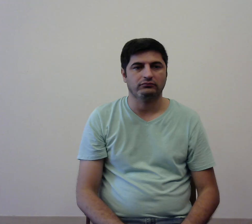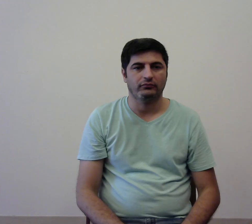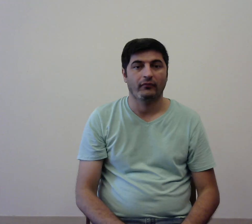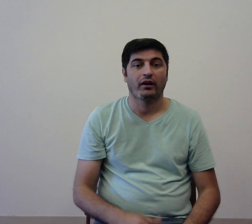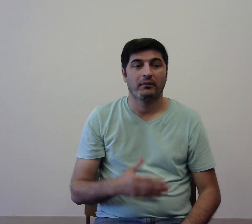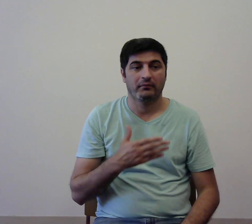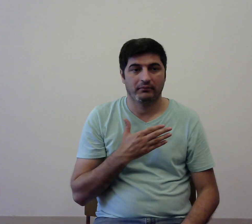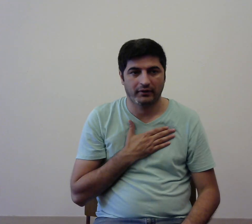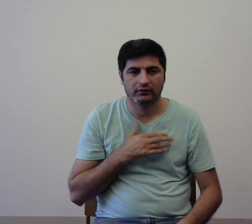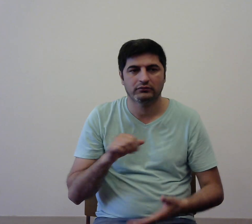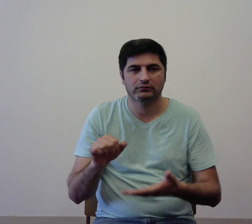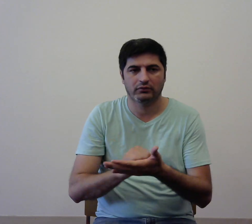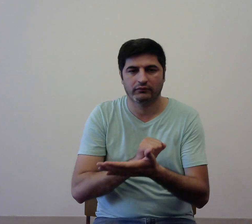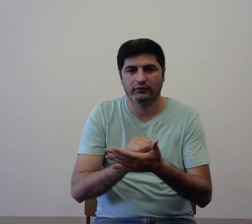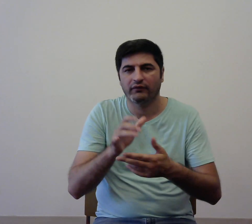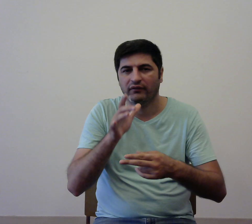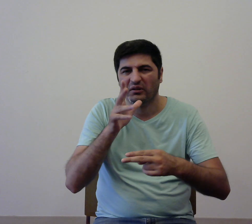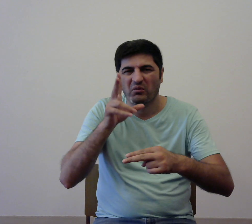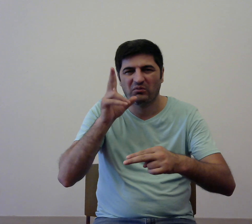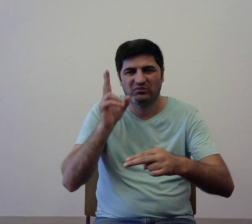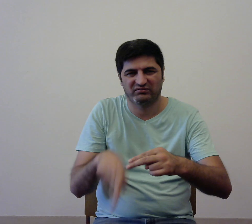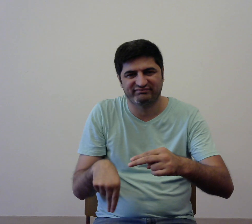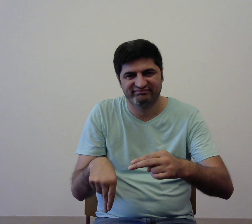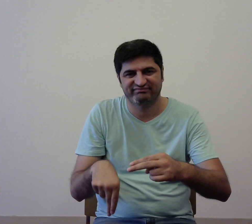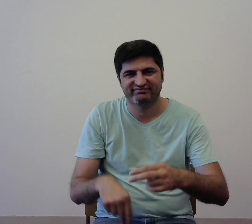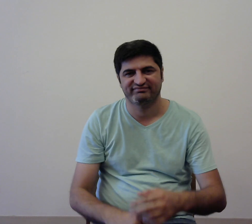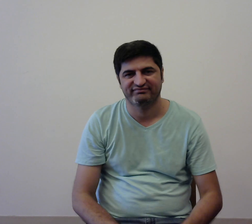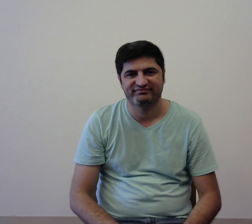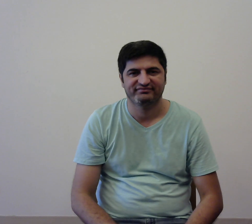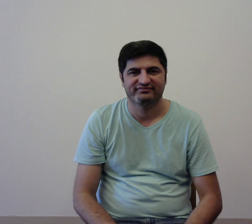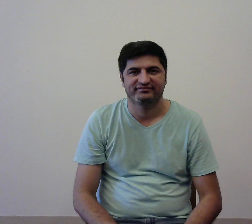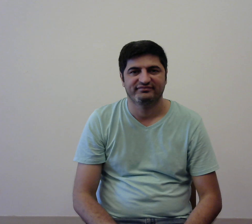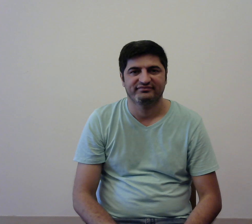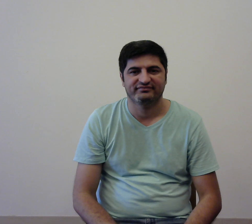Mənim sənədimin vaxtı bitib